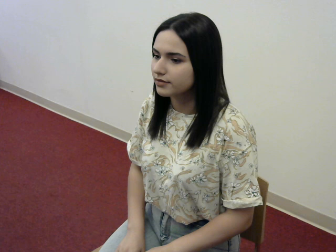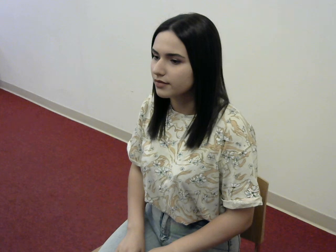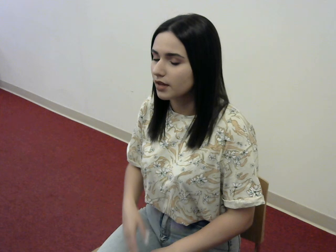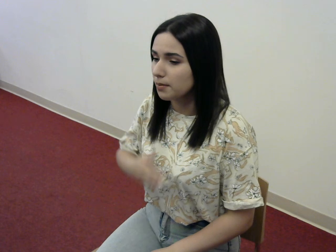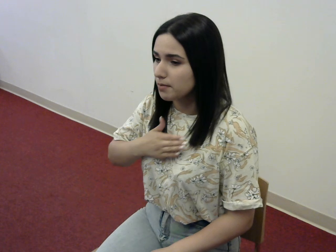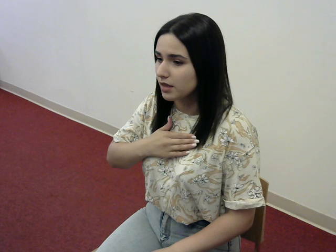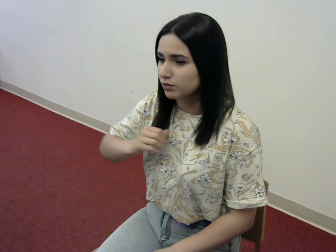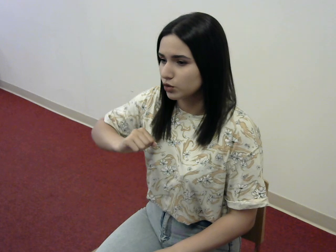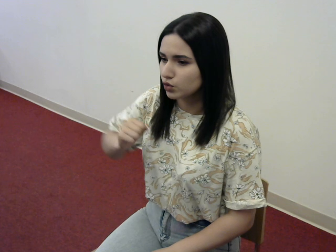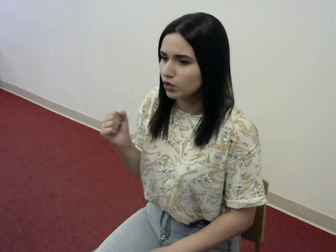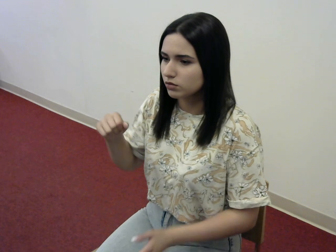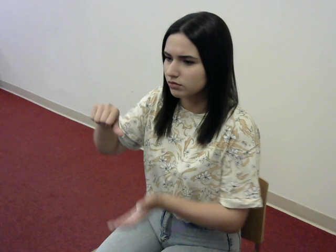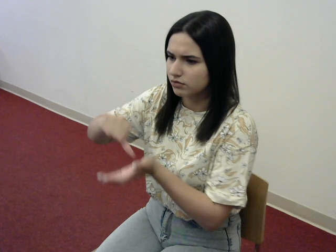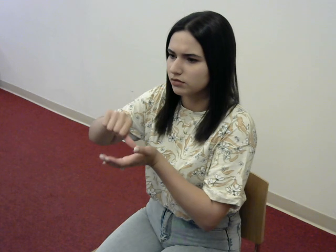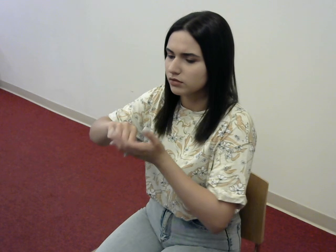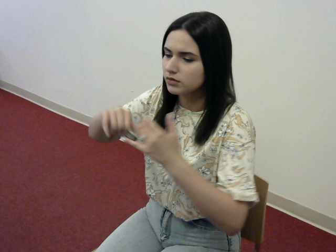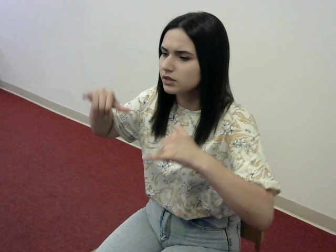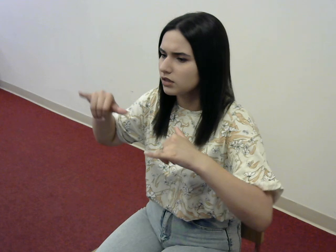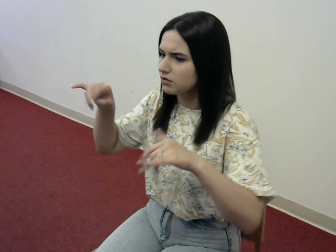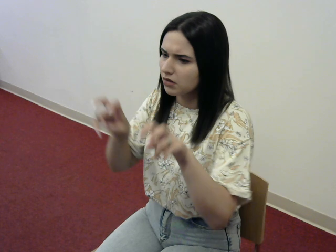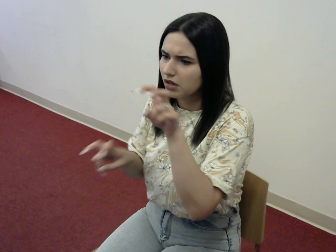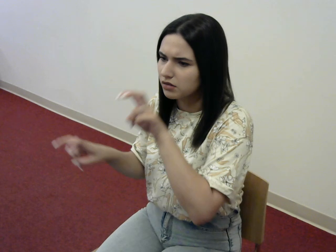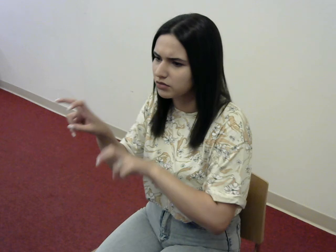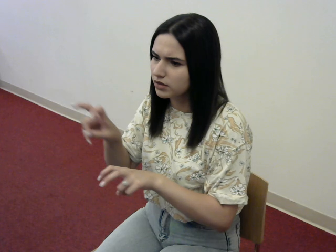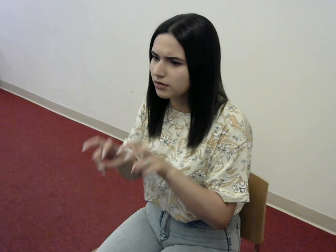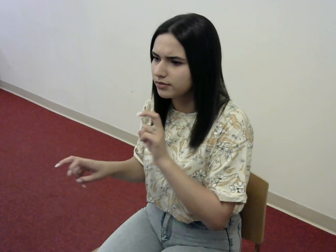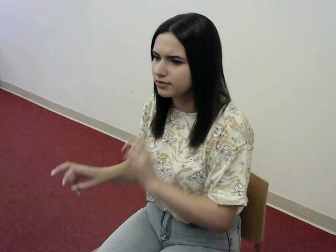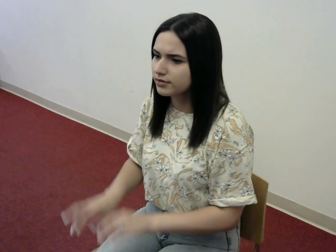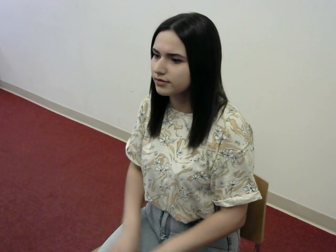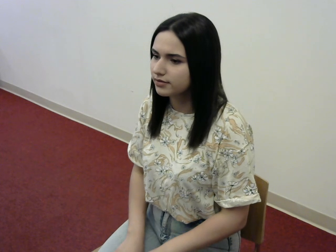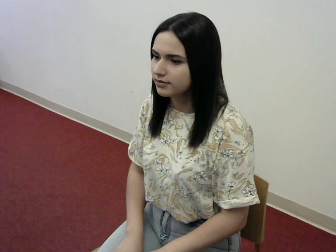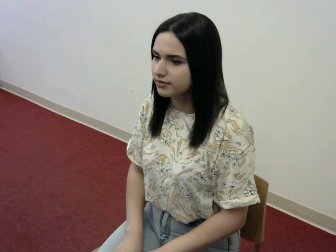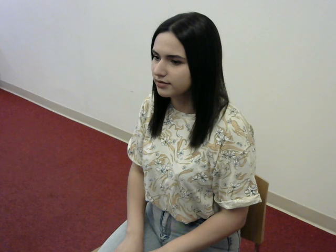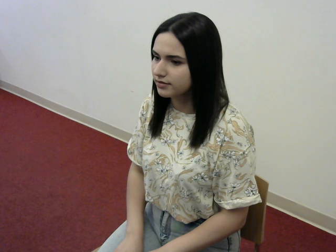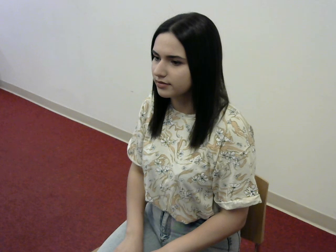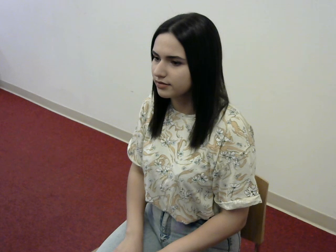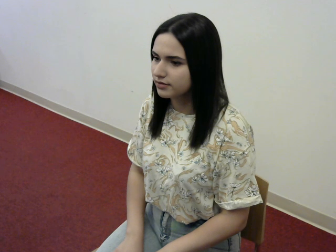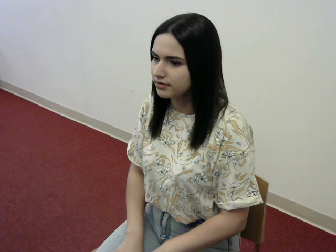Mən dostlarımın olduğu masanı axtarıram